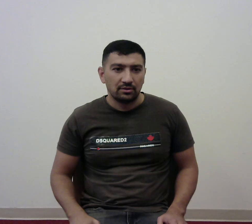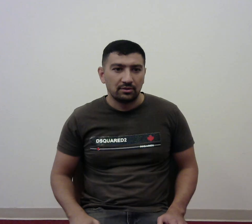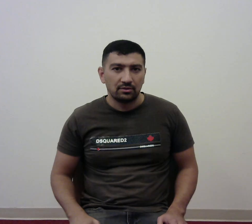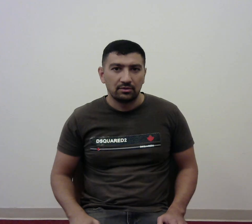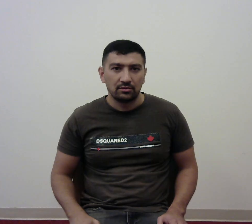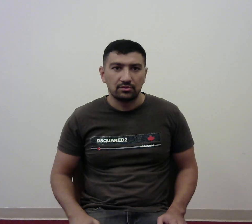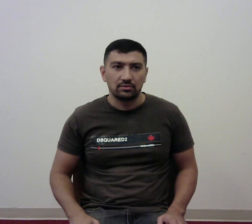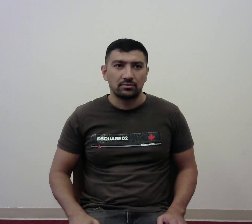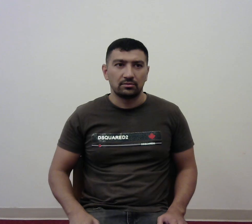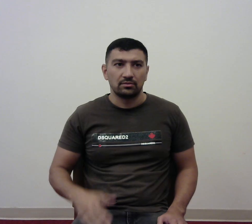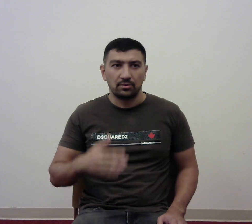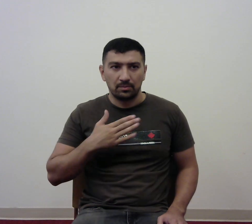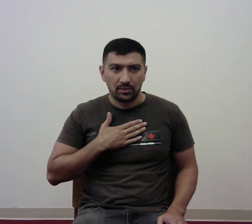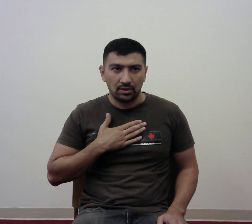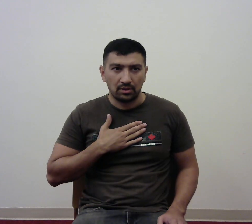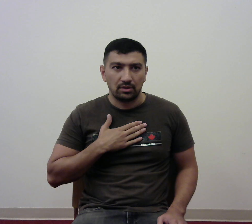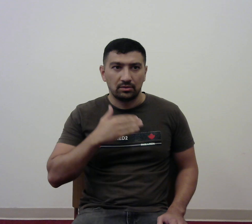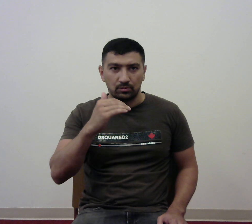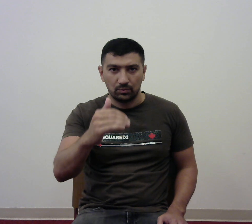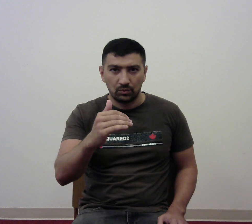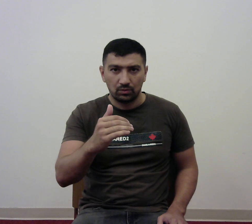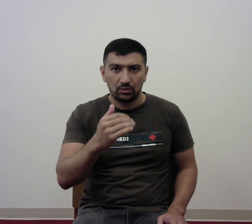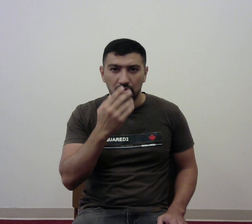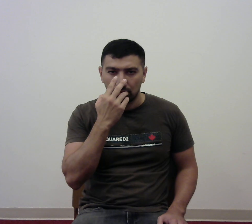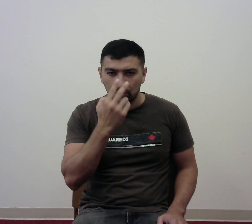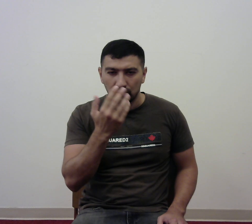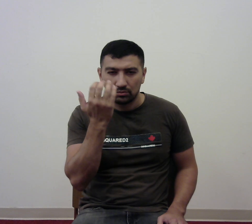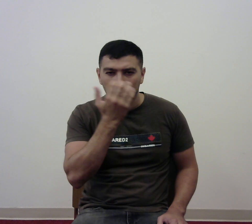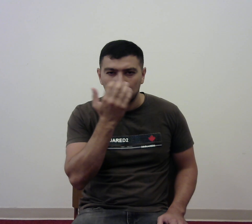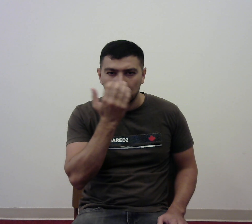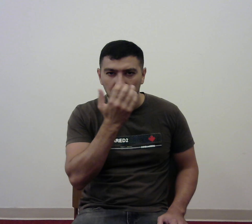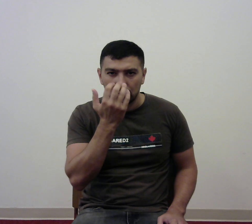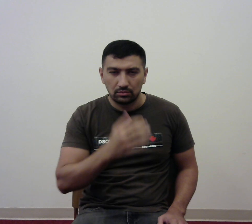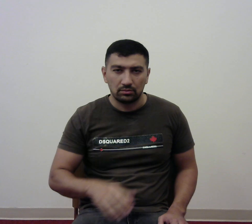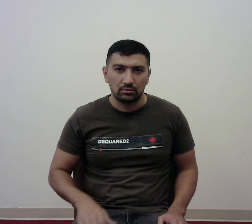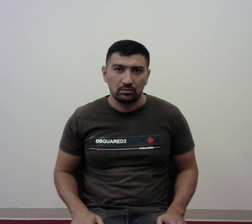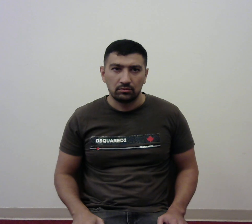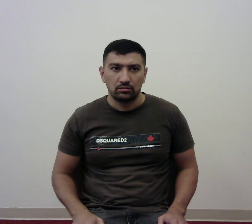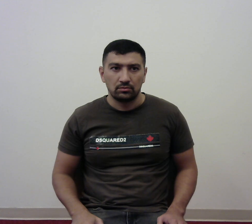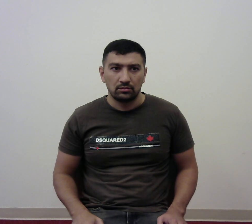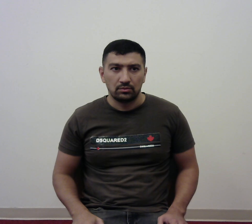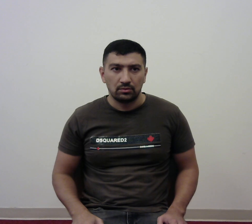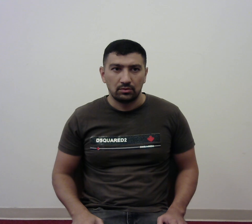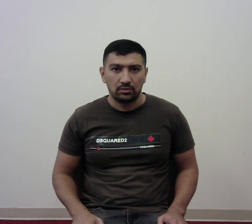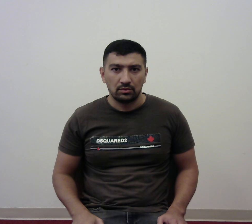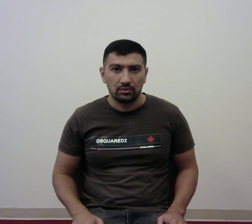Mən sizi görmürəm